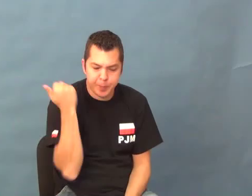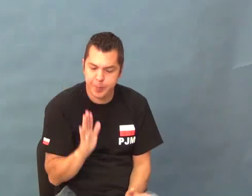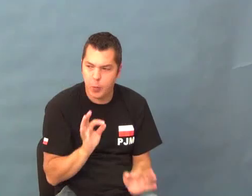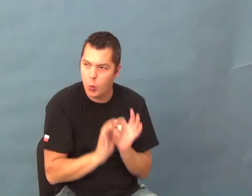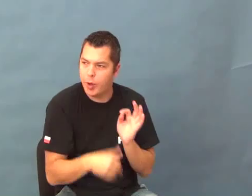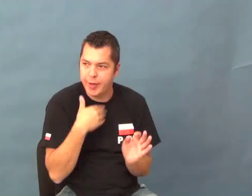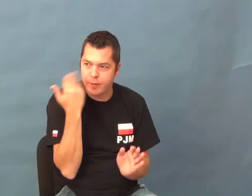Dokładnie to ja nie wiem.